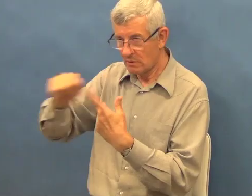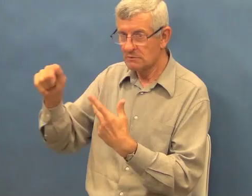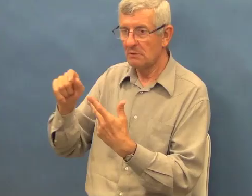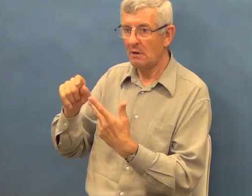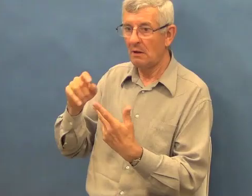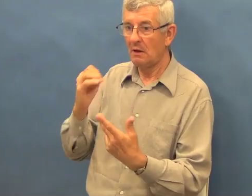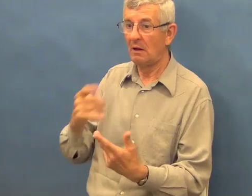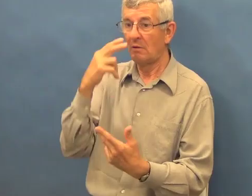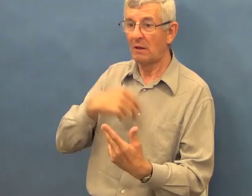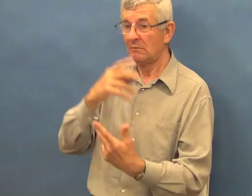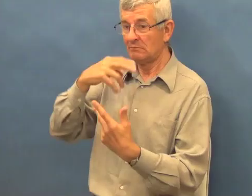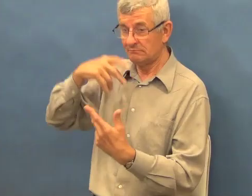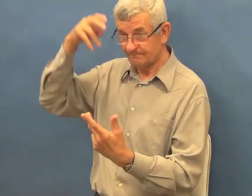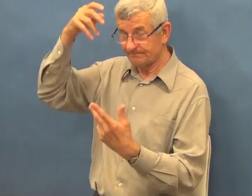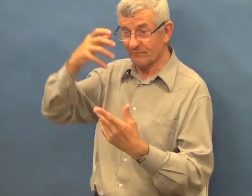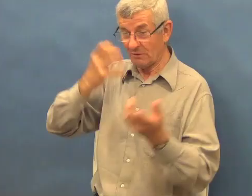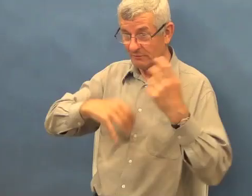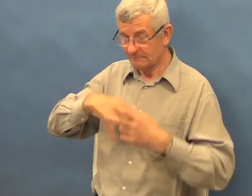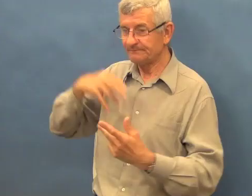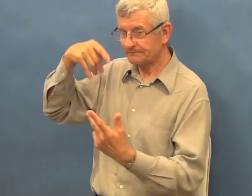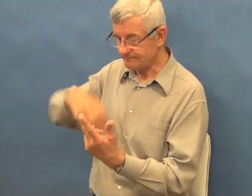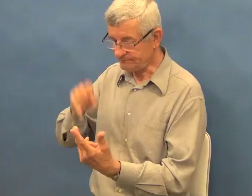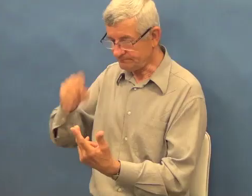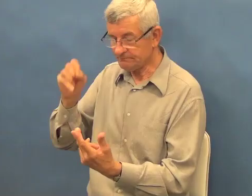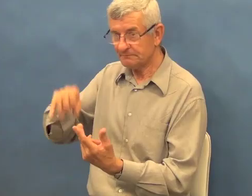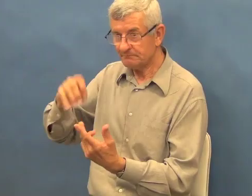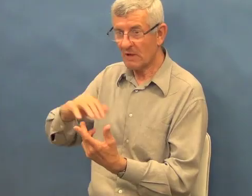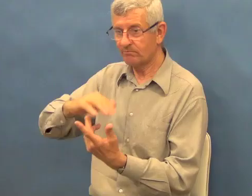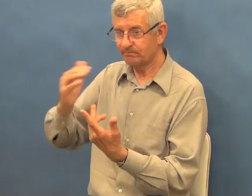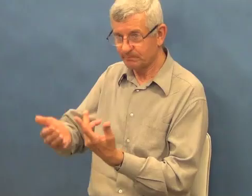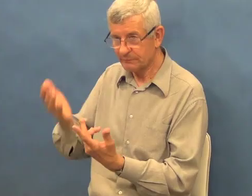Pan wchodzi na górę, zrywa gruszki, schodzi i wrzuca je do kosza. Kosz robi się pełny.